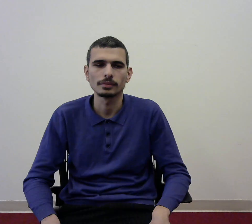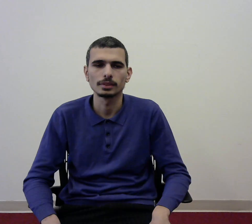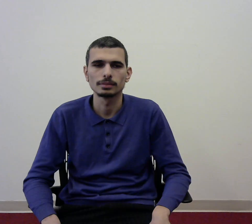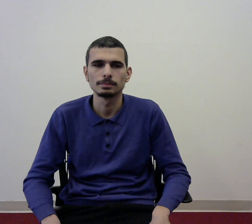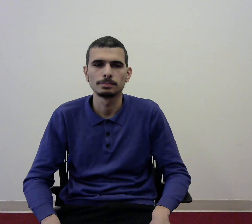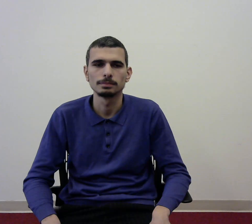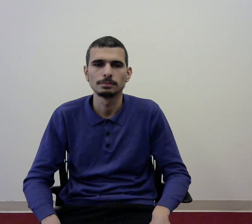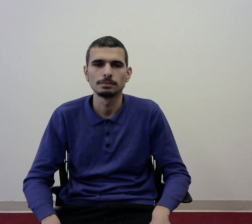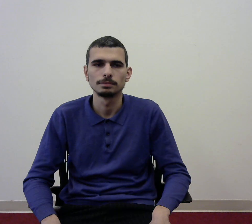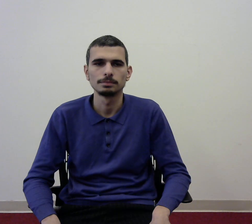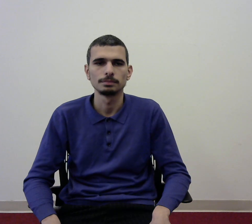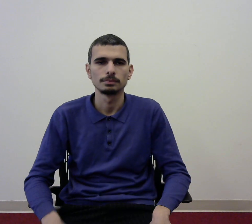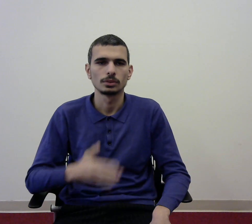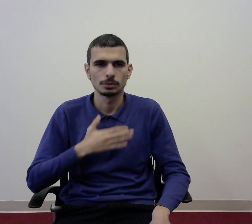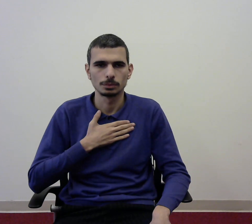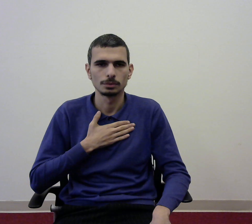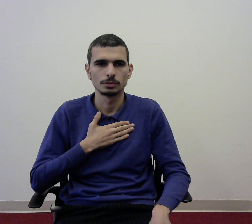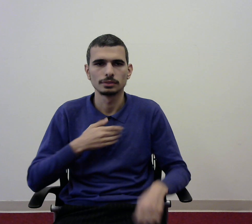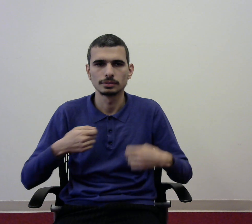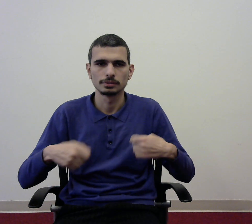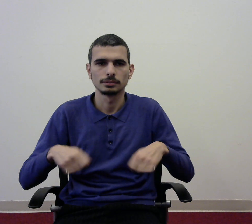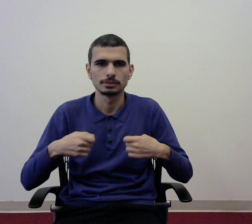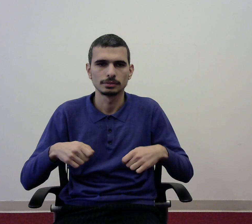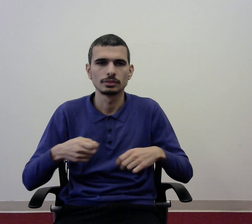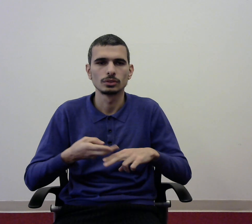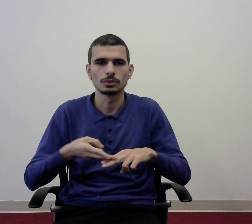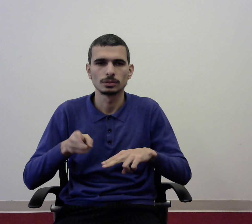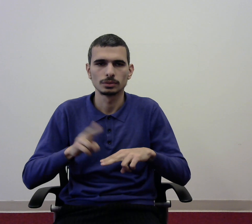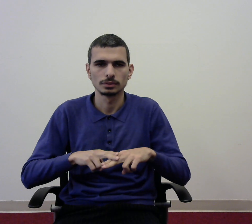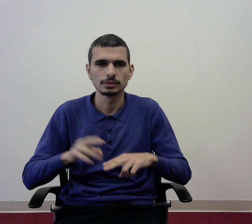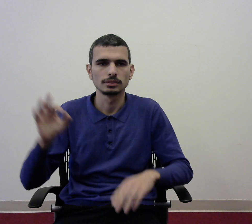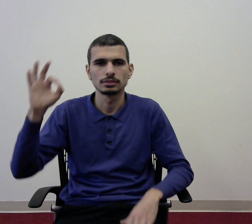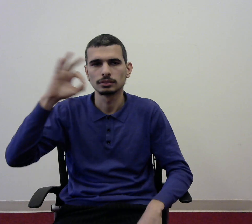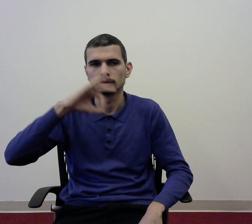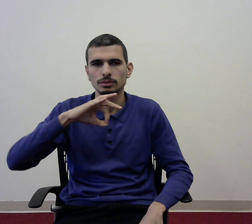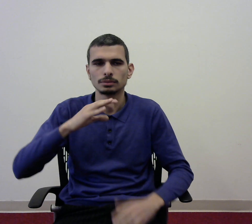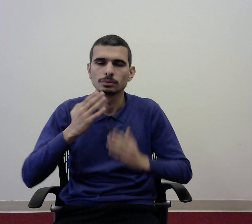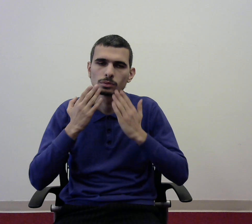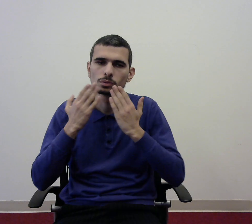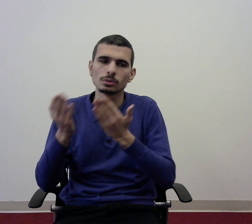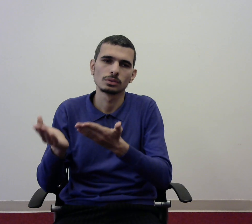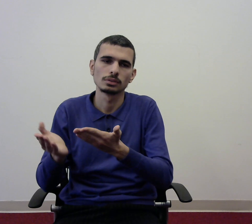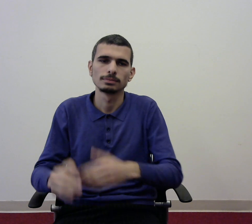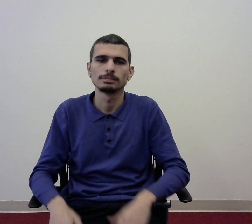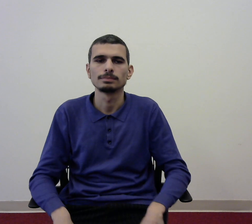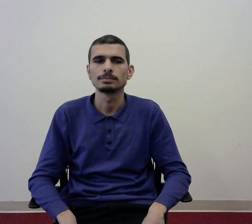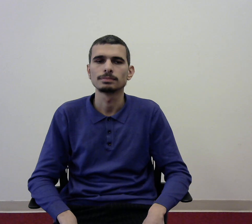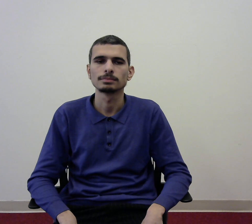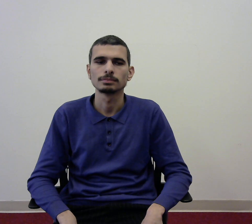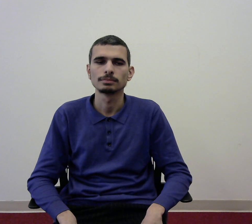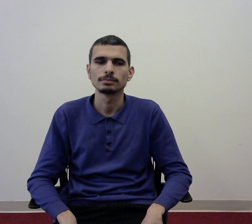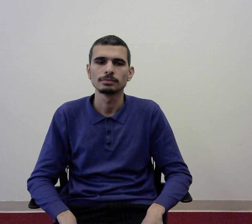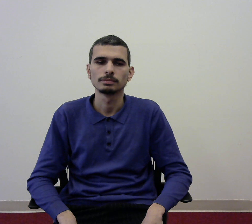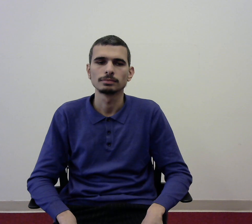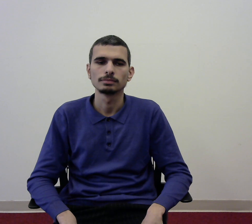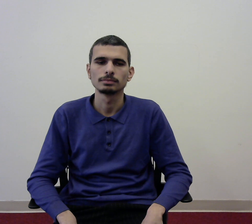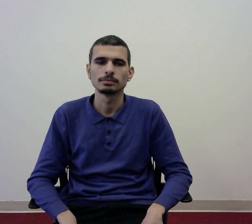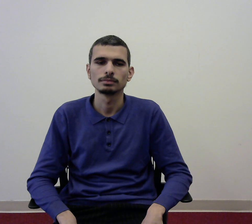Mən satıcıdan bu barədə soruşdum